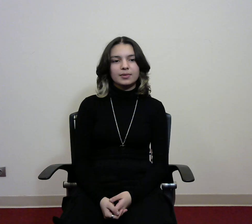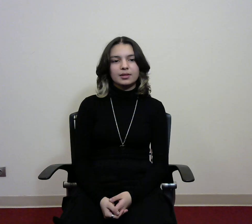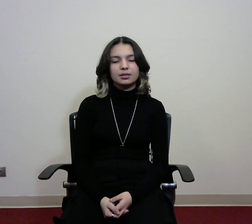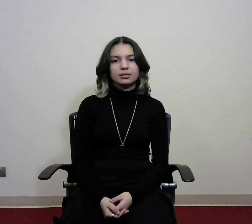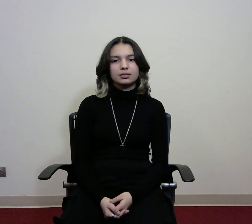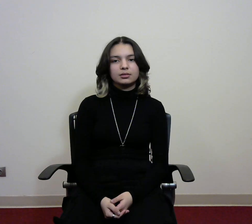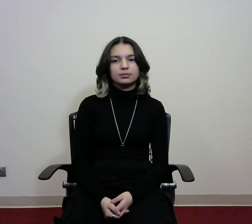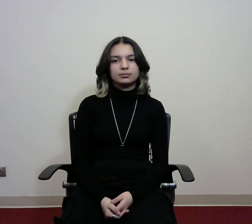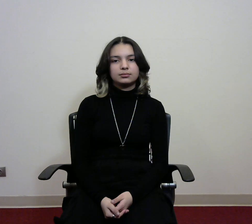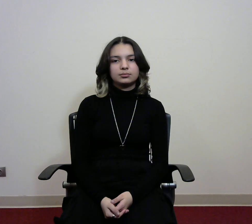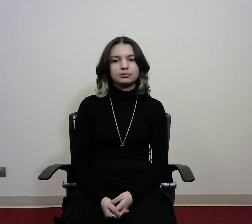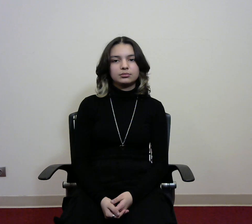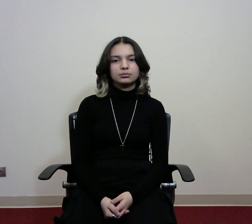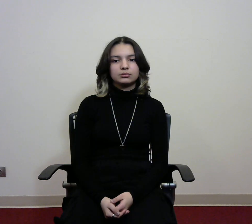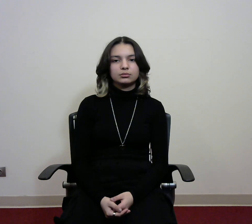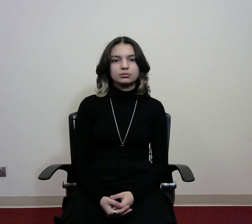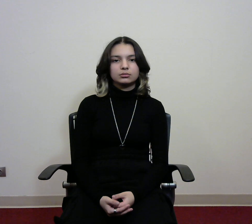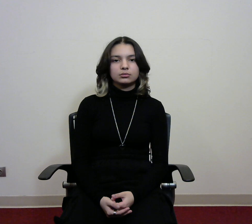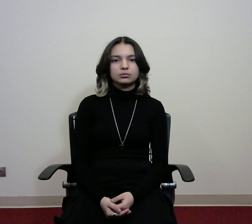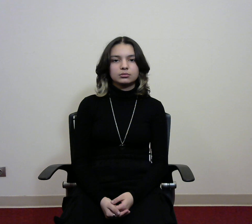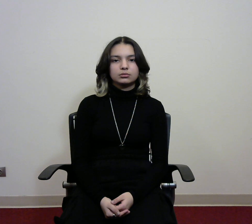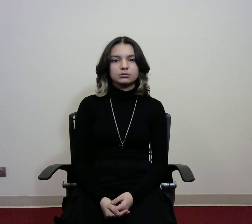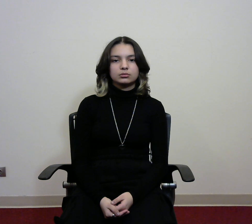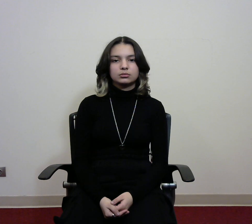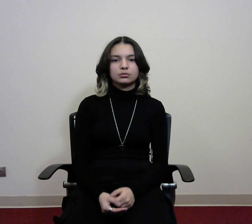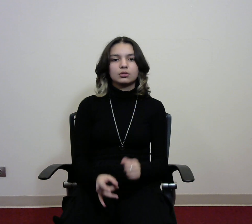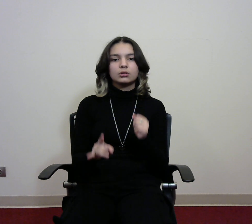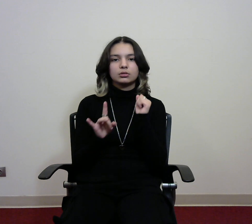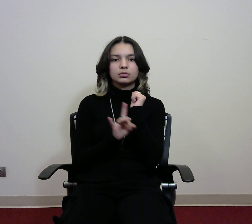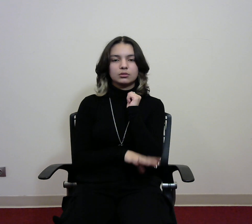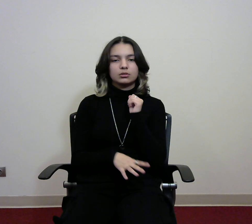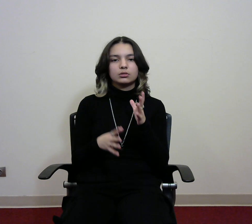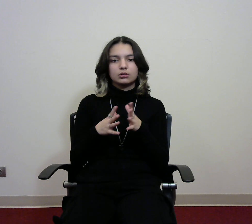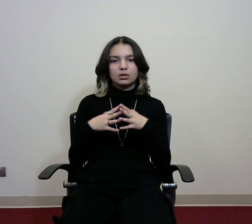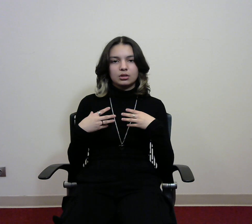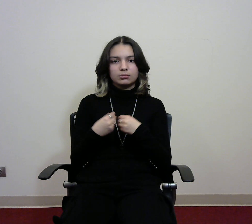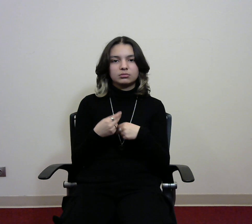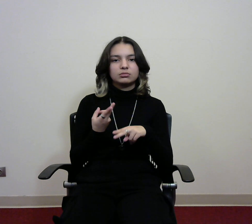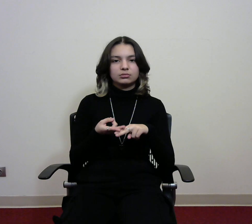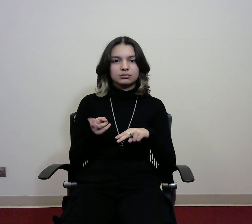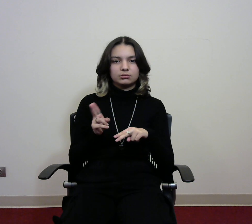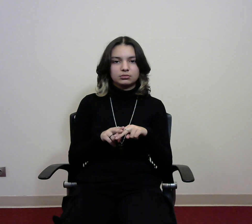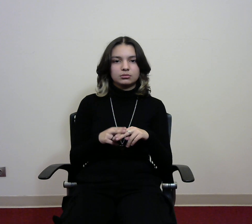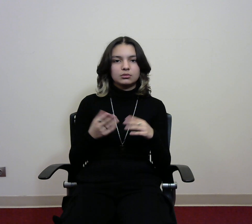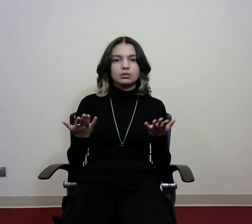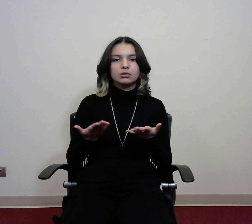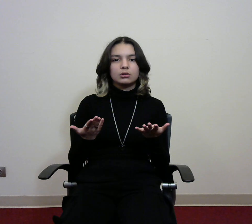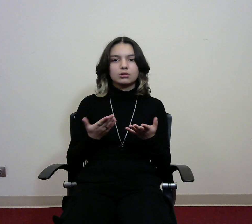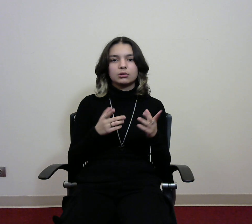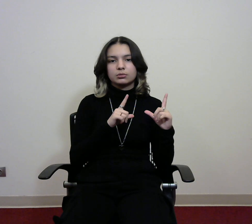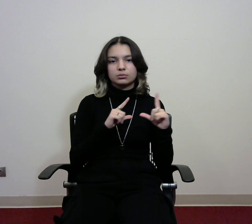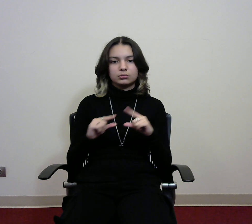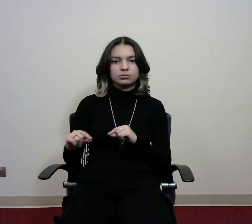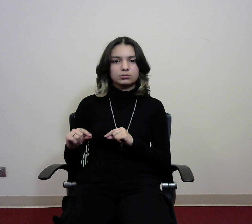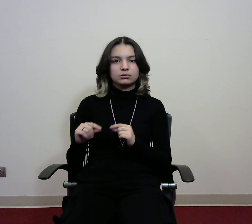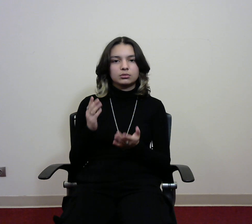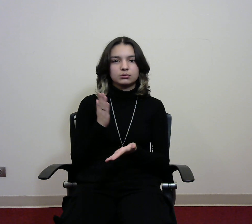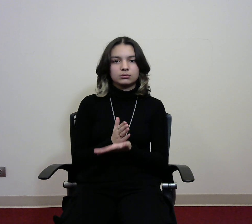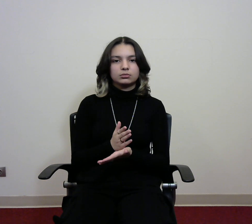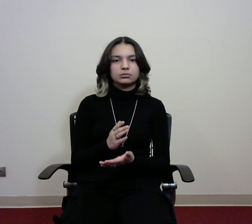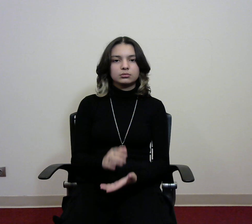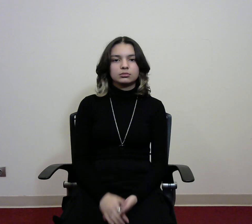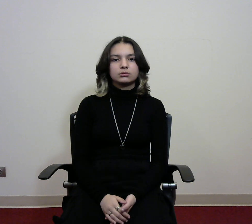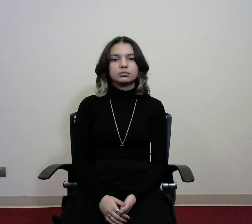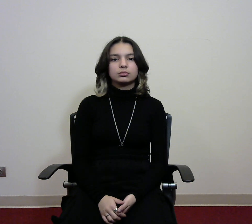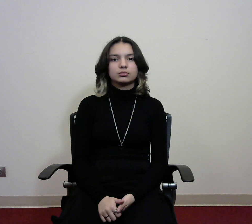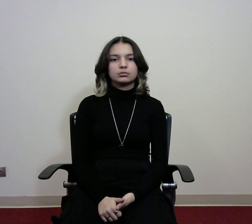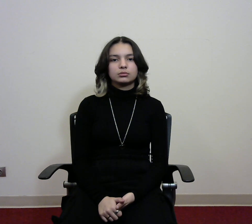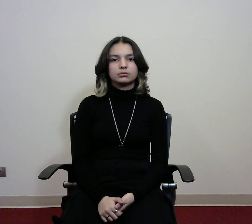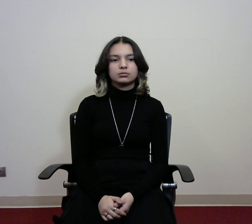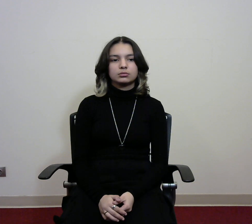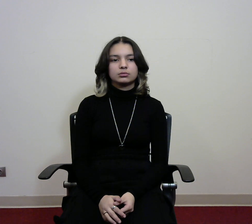Kasıb ailələr üçün hansı endirimlər var?